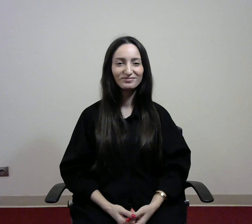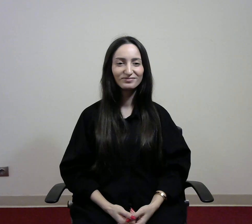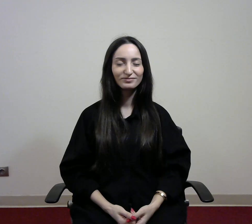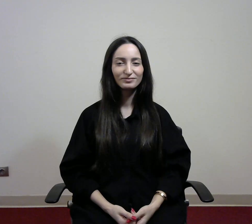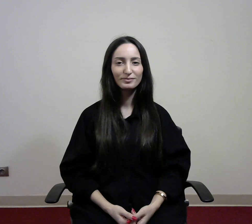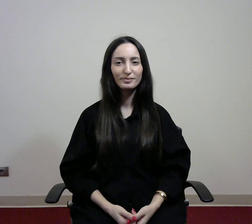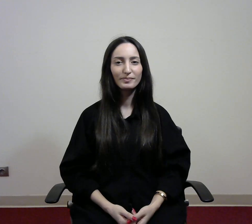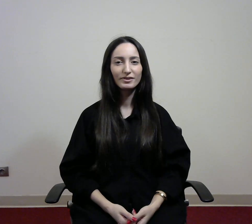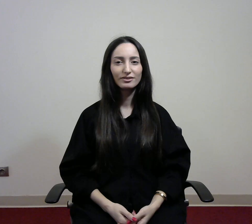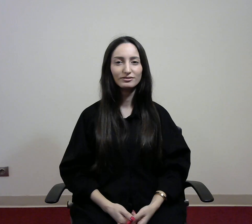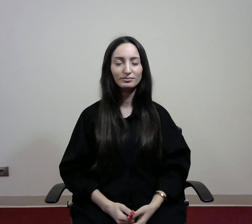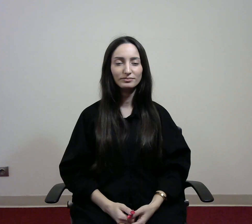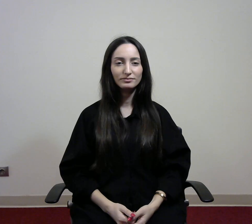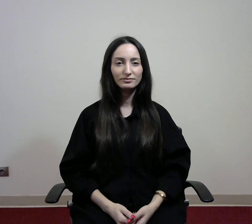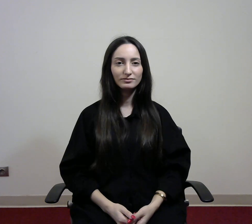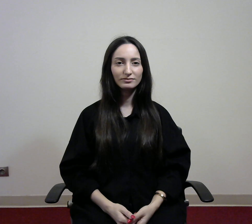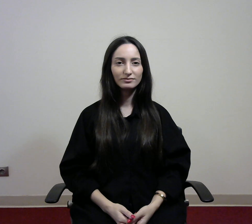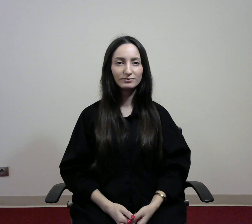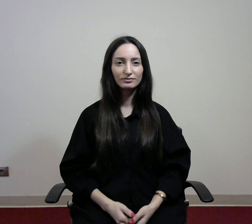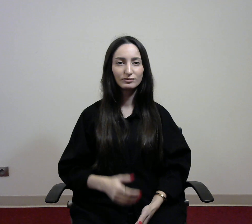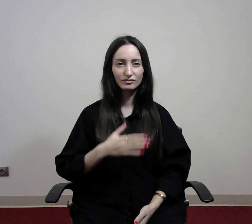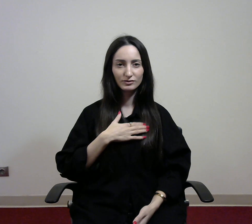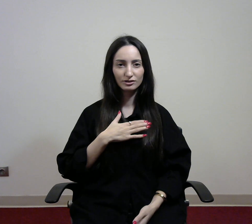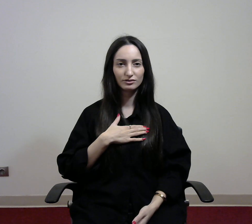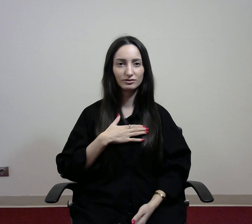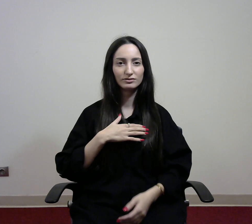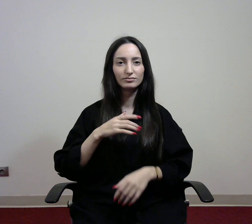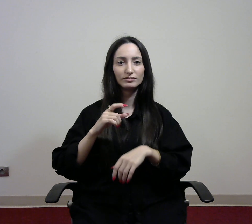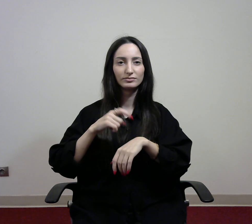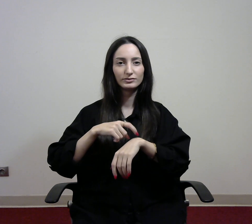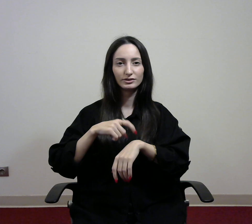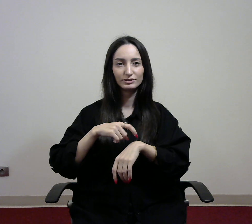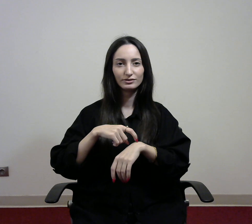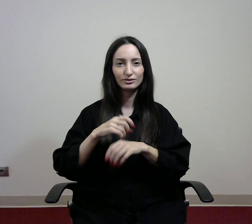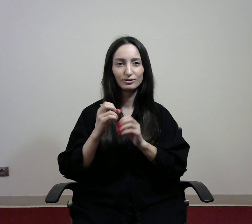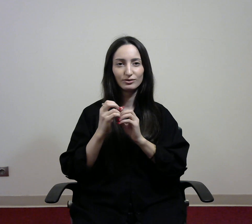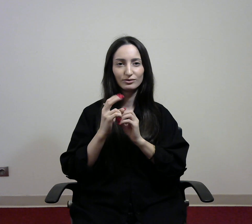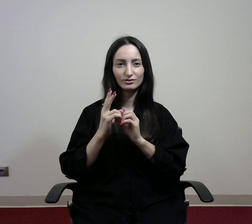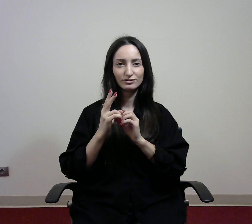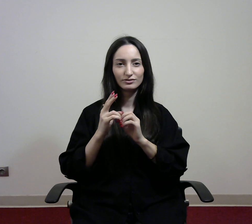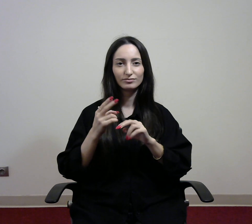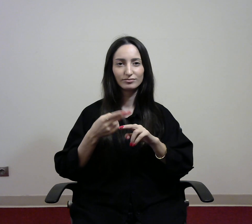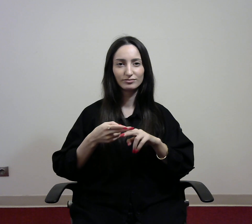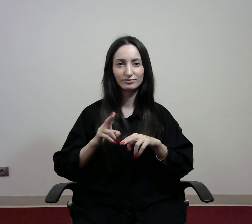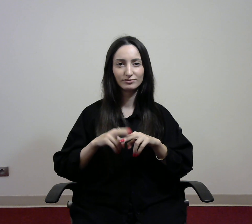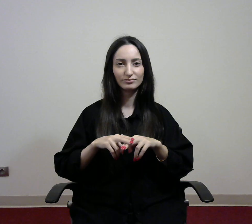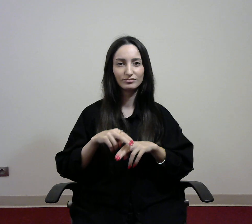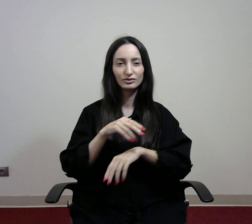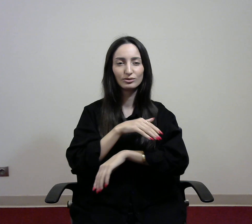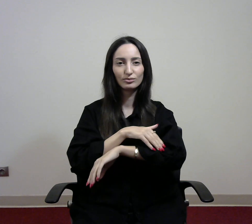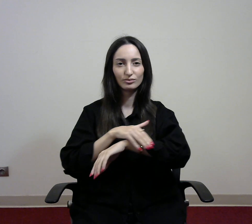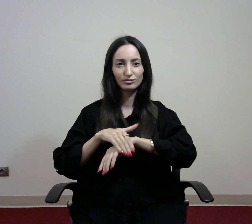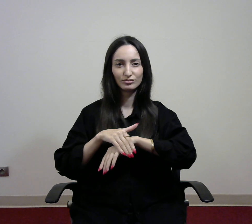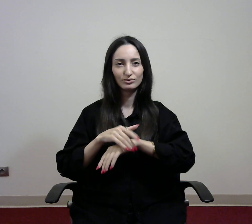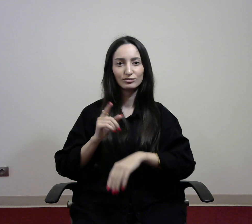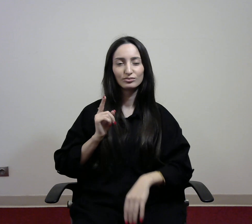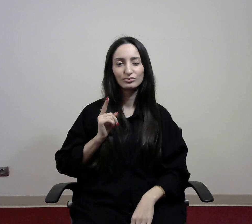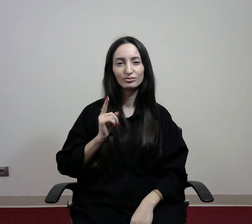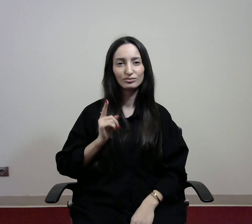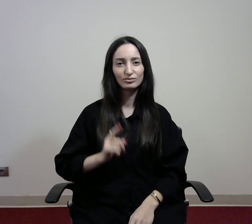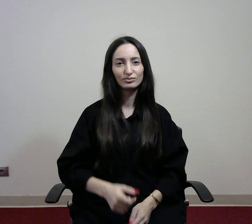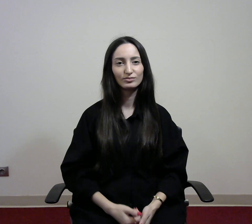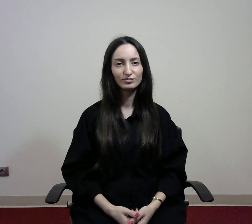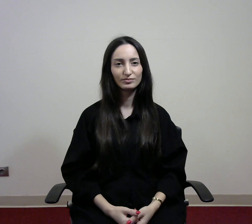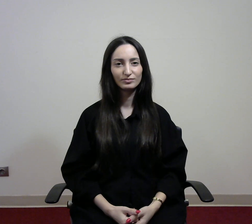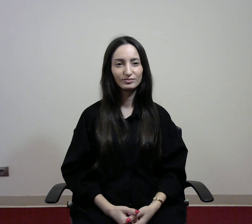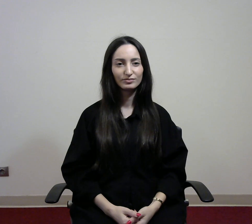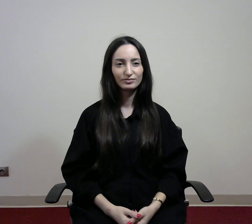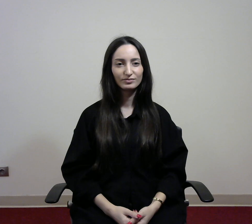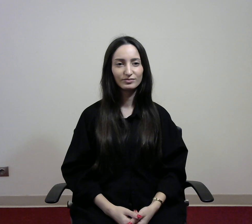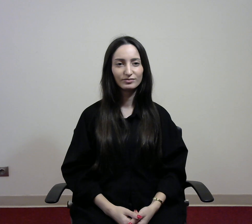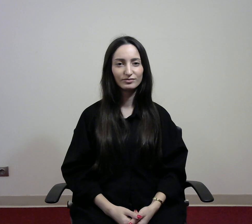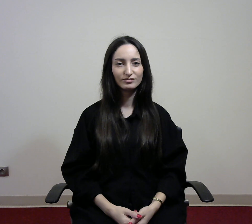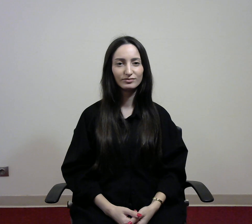Mən saat 12-də bu ünvanda olmalıyam